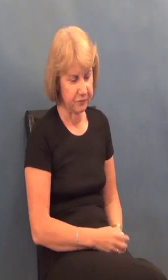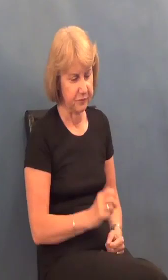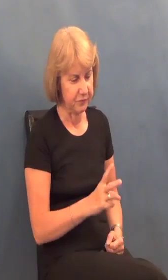Tak.